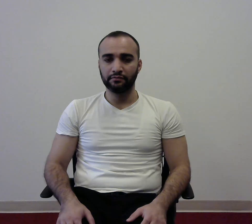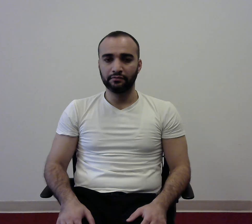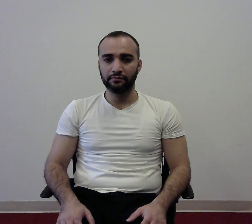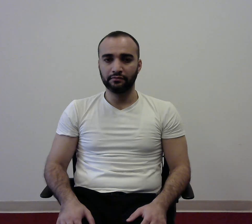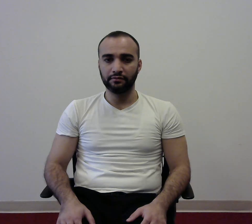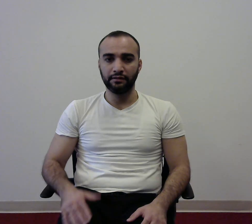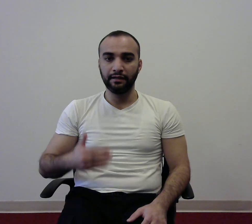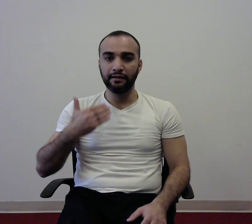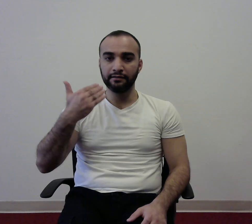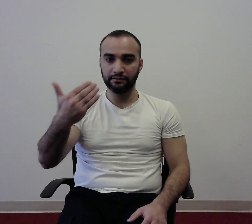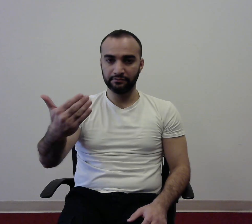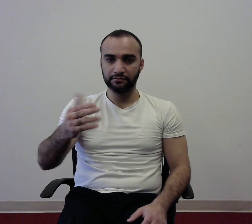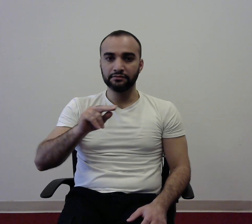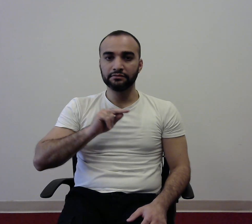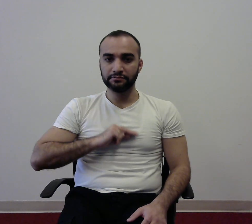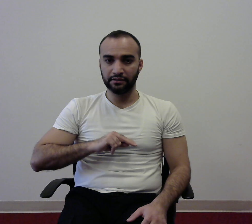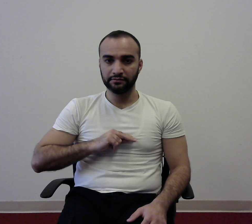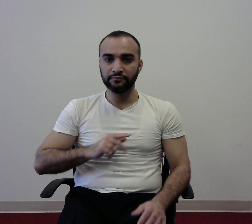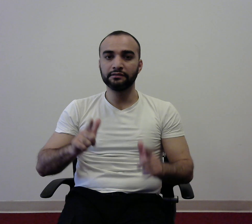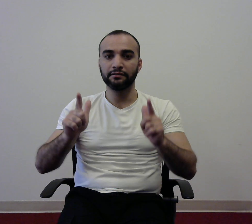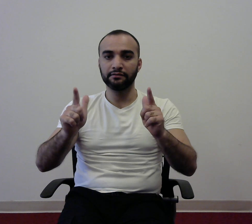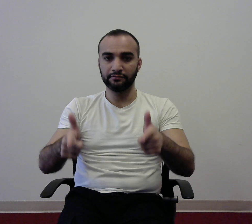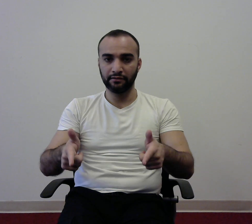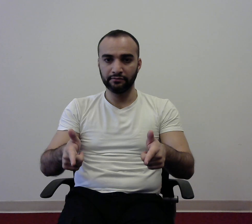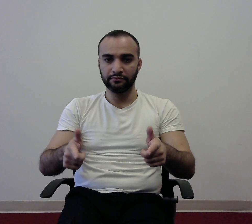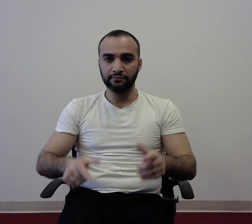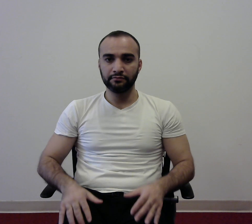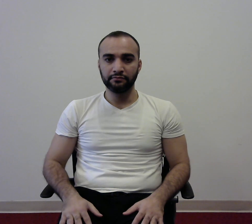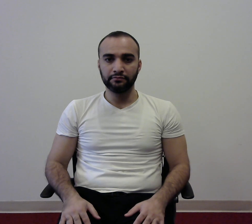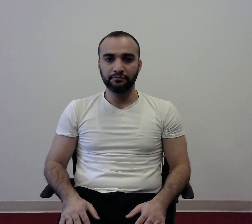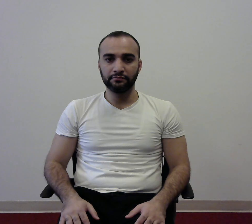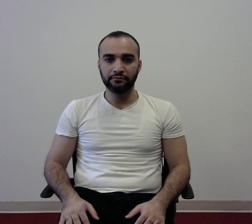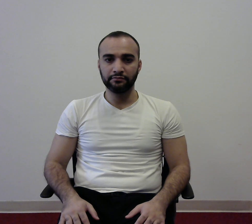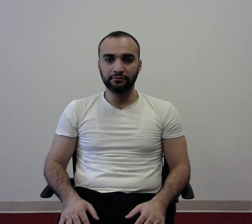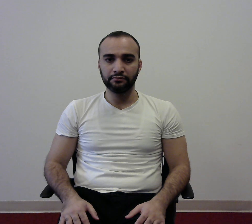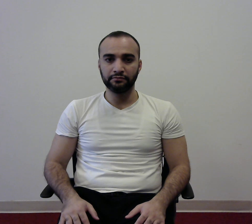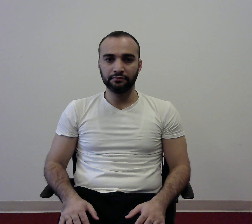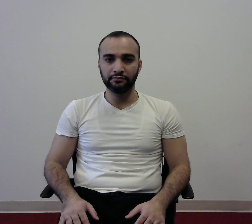Siz işdən razısınız?